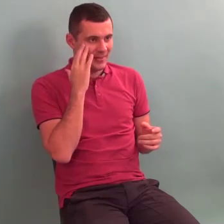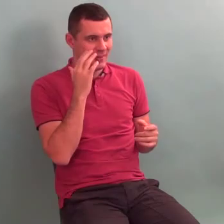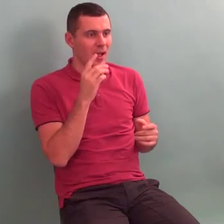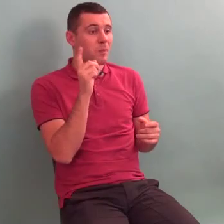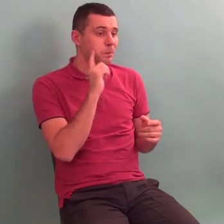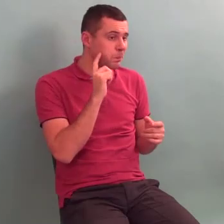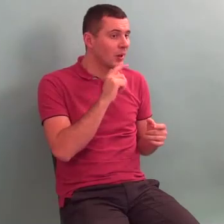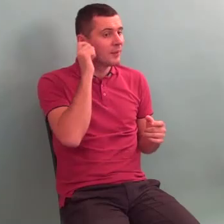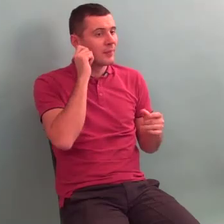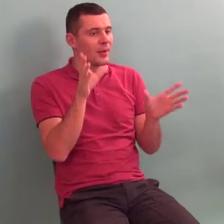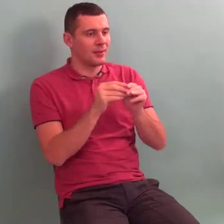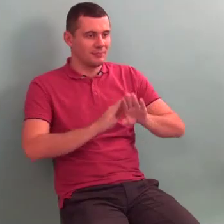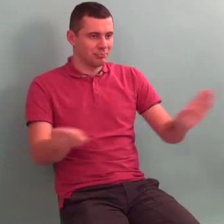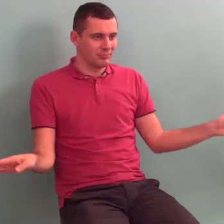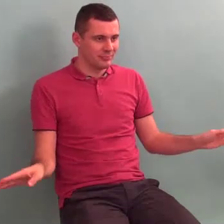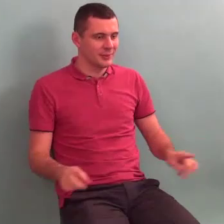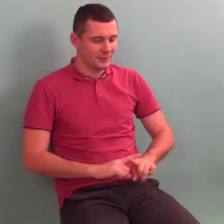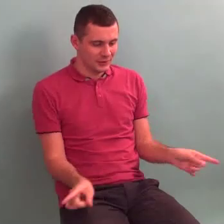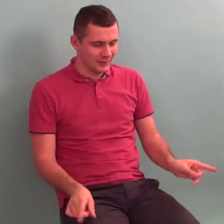Chłopak i dziewczyna nie mogą być razem.